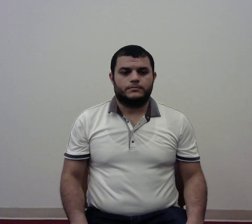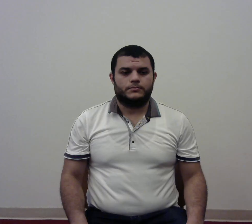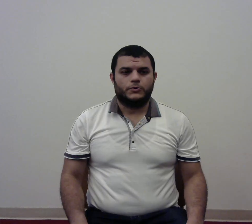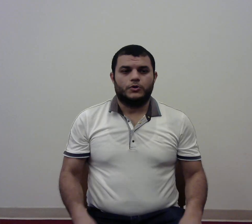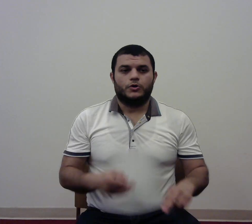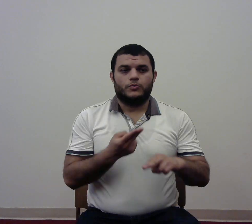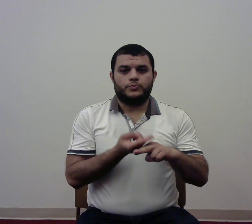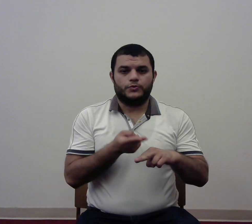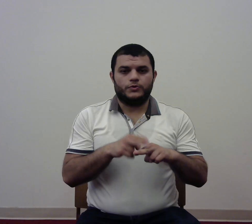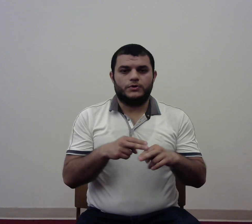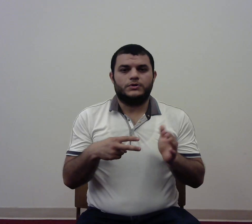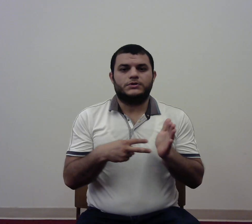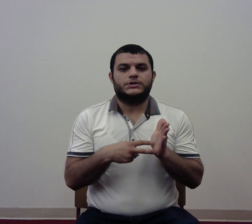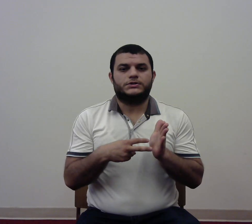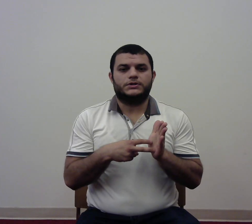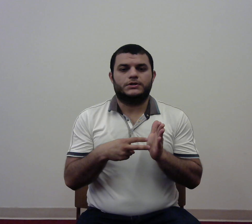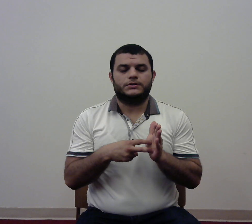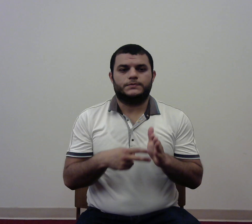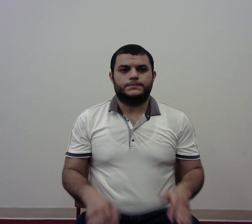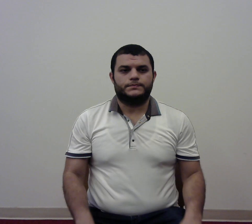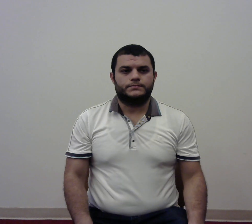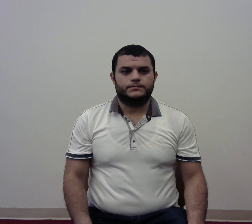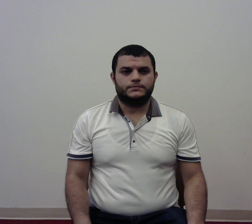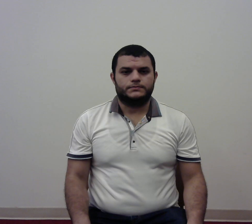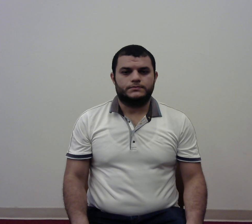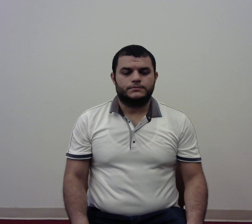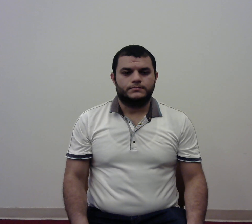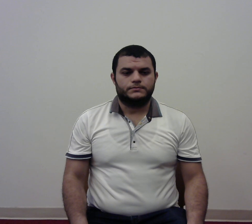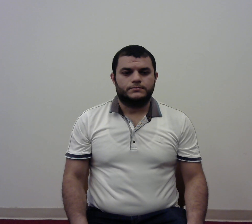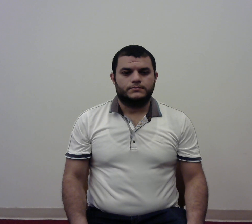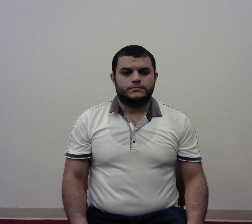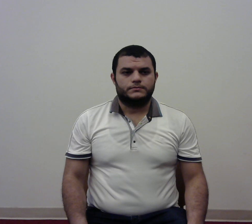Bu neçəyədir?